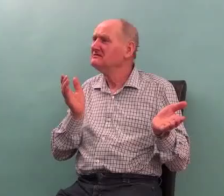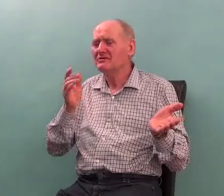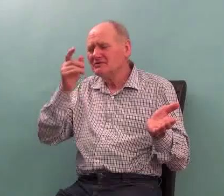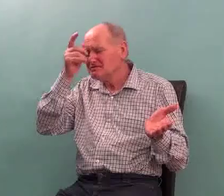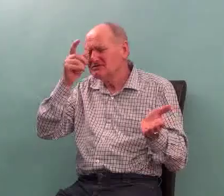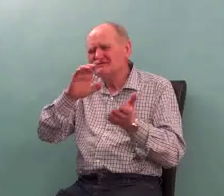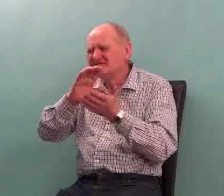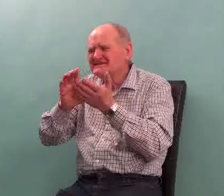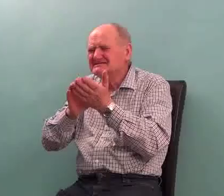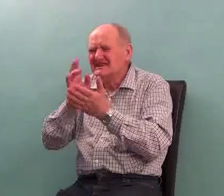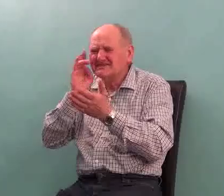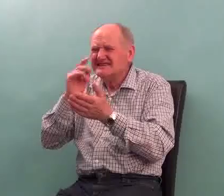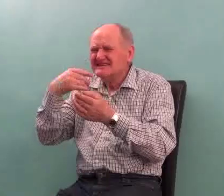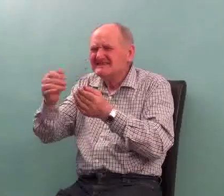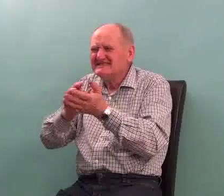W Turcji wszystko dla Głuchych jest za darmo.